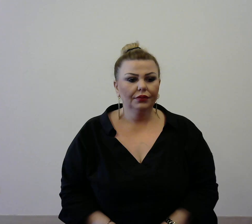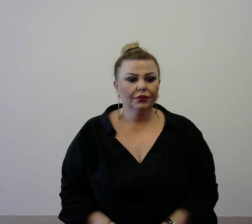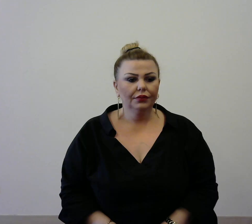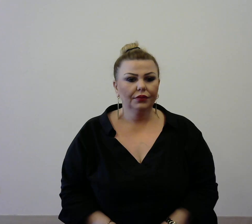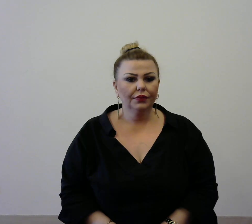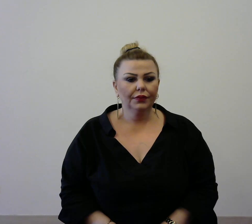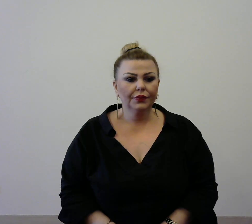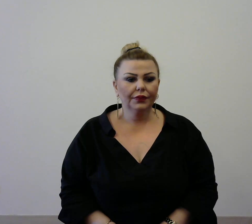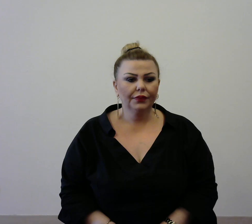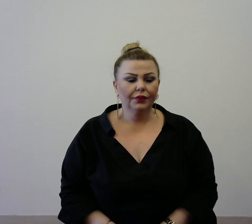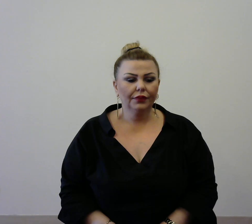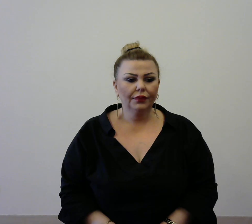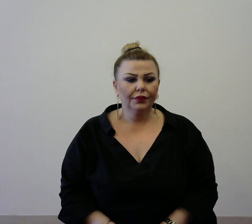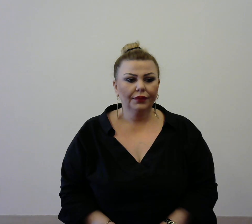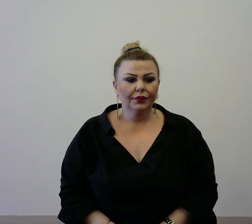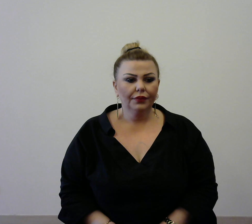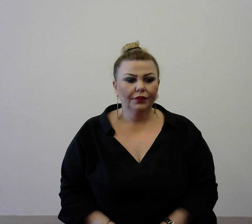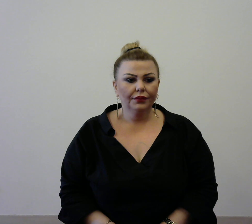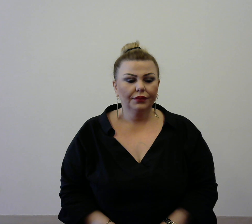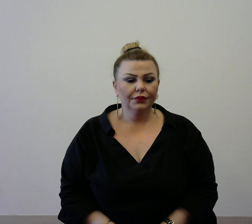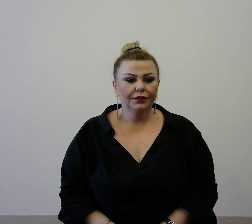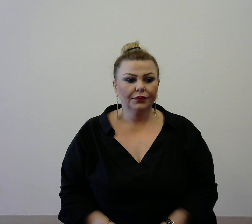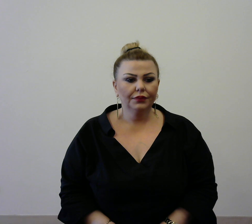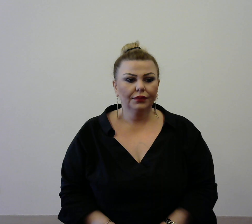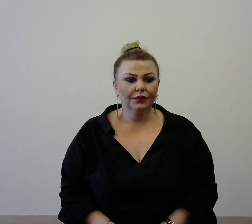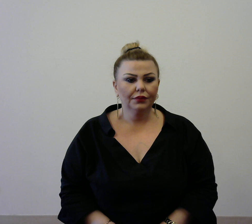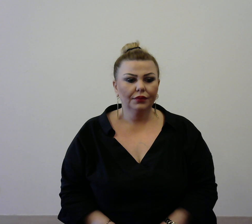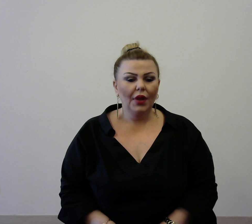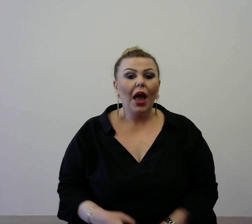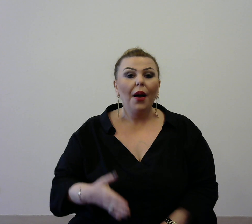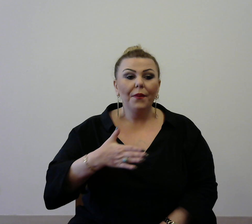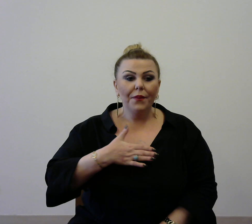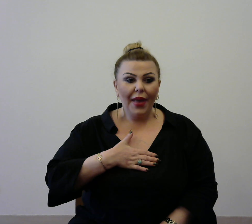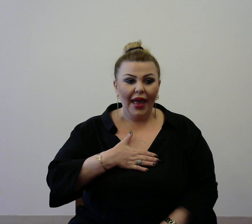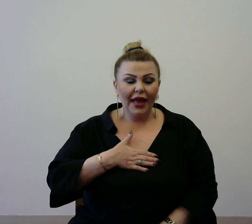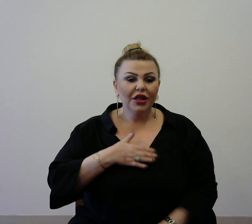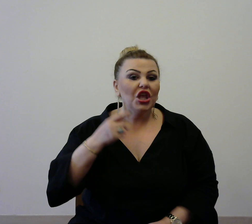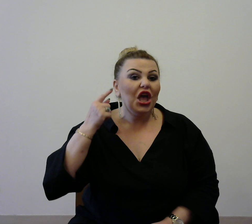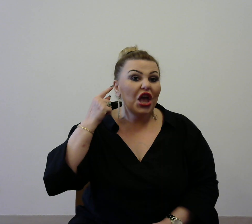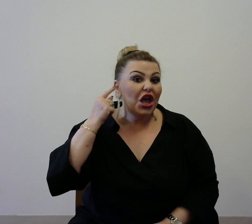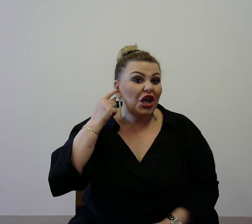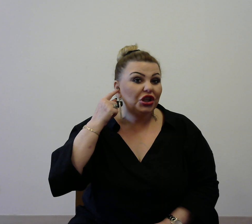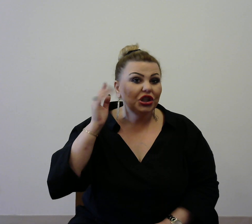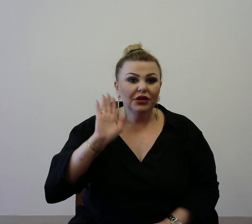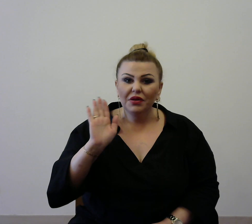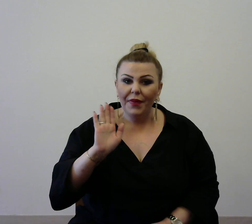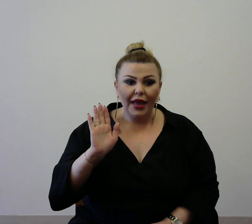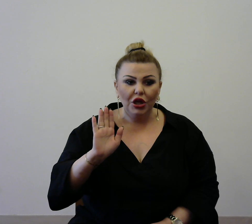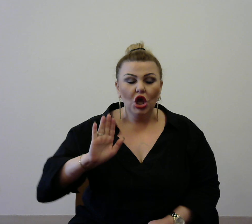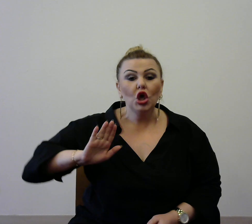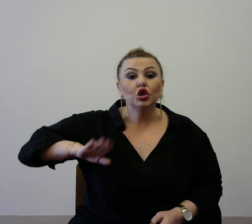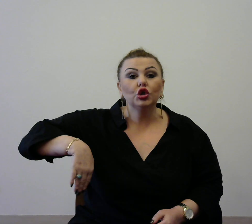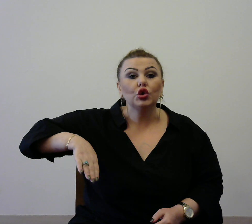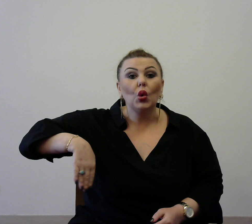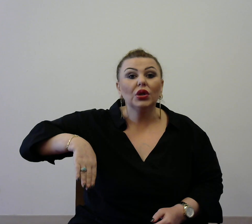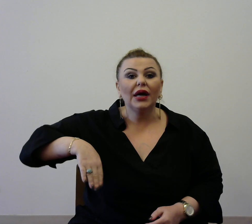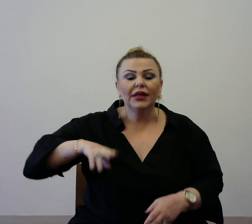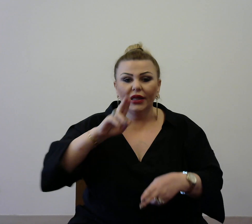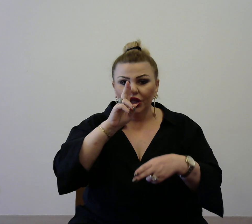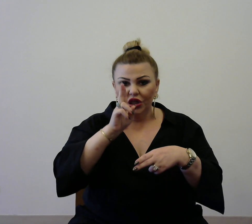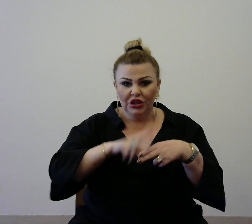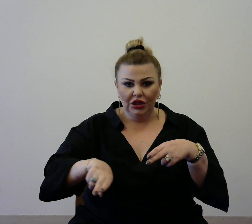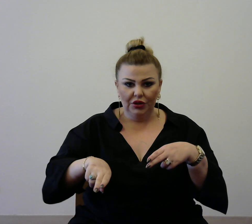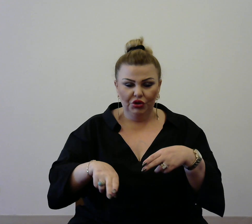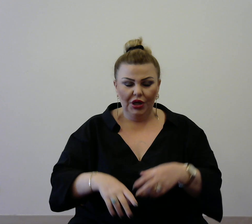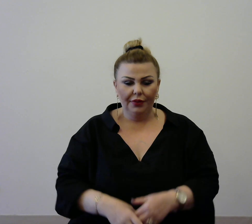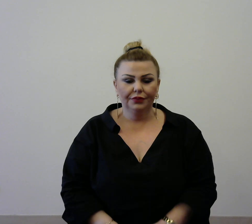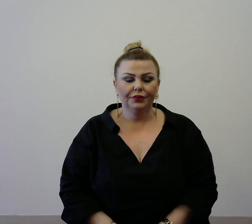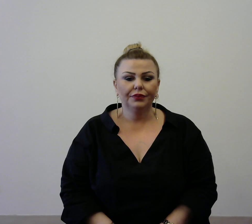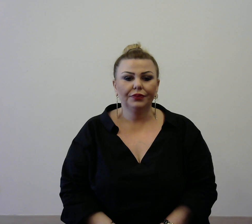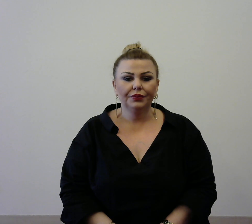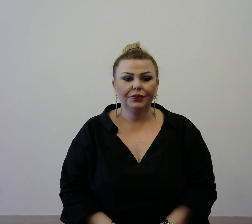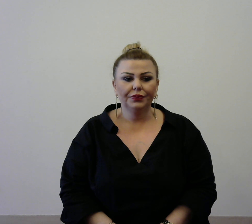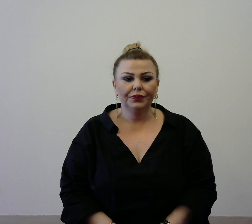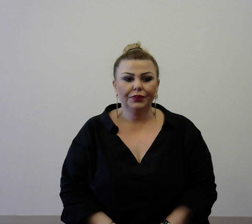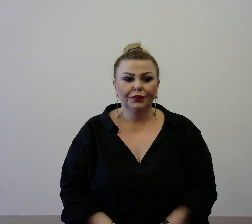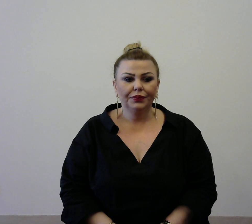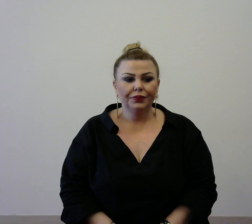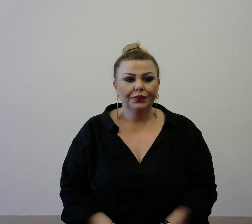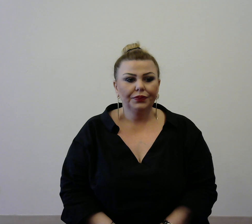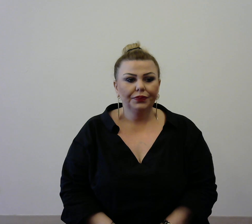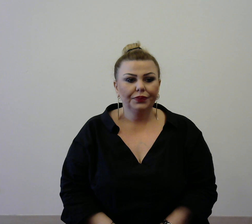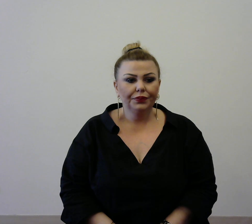Mən eşitməni sonradan itirmişəm